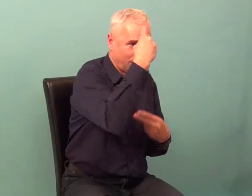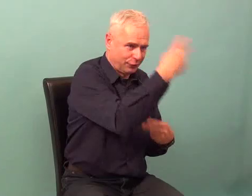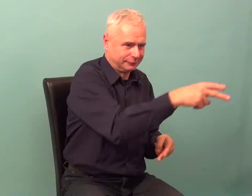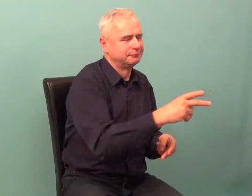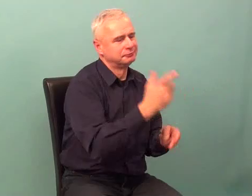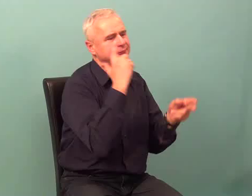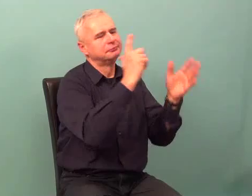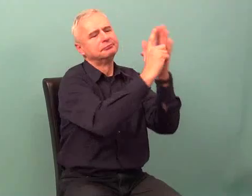Chłopiec poszedł.